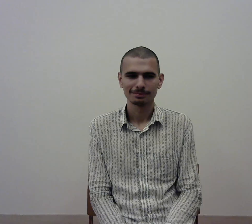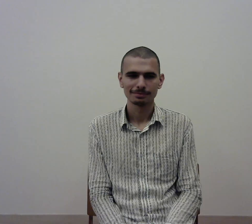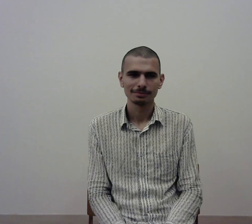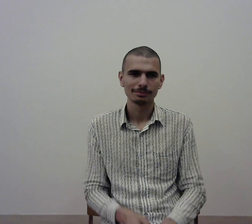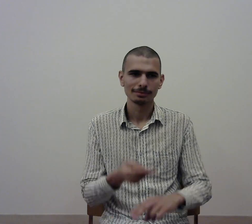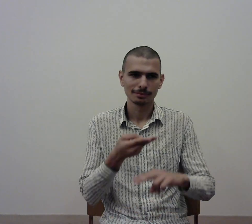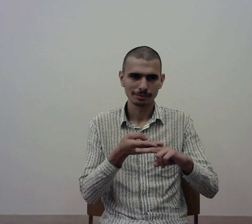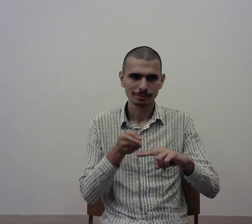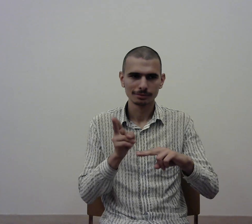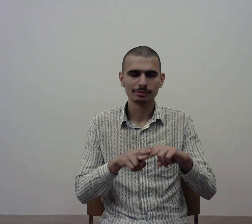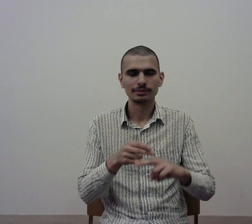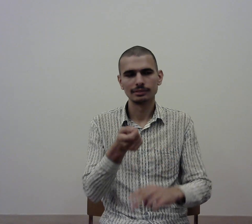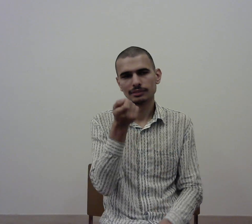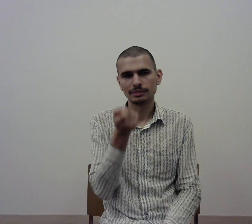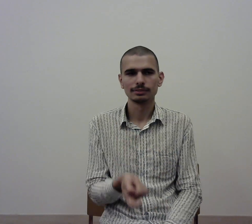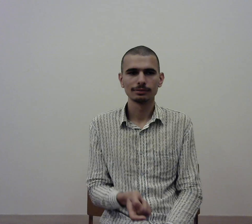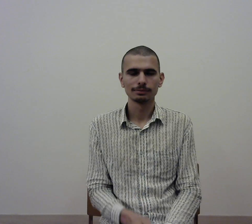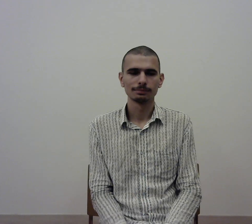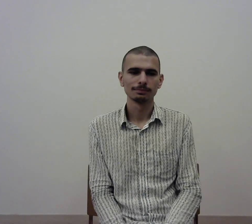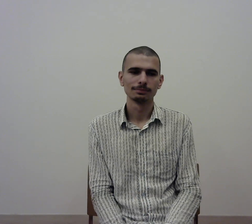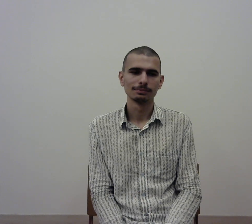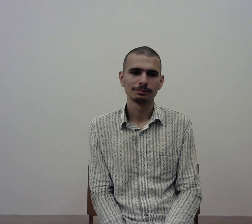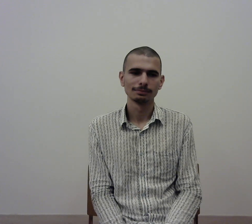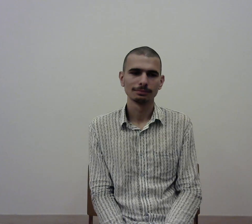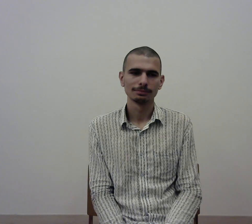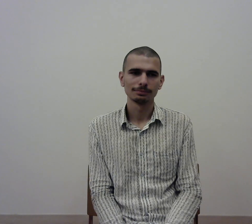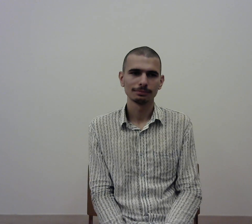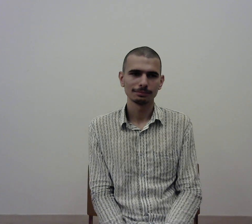Bu ucuzdur